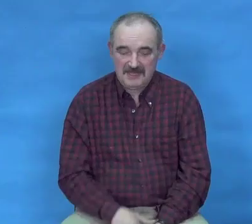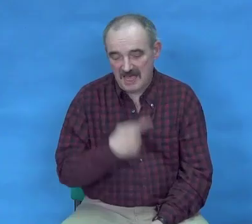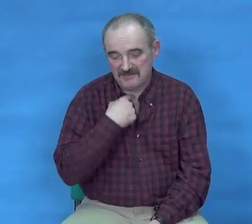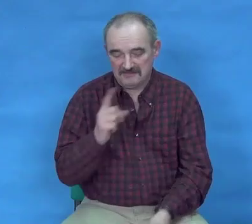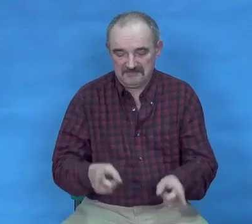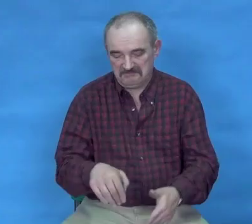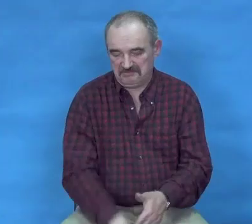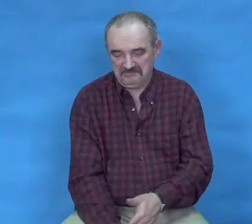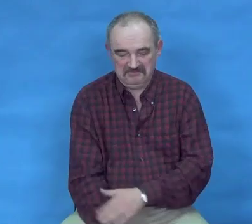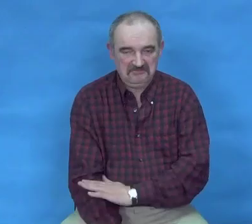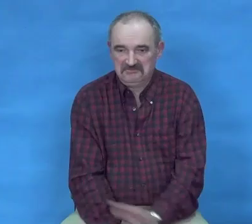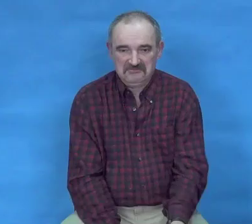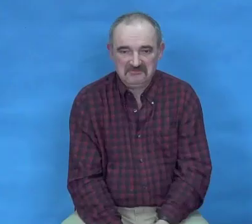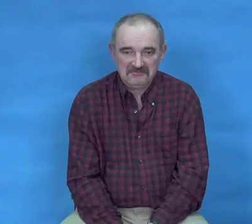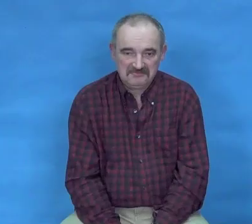Można się szybko utopić.